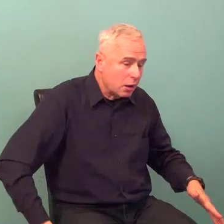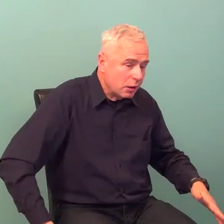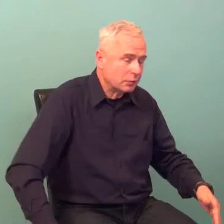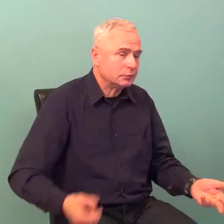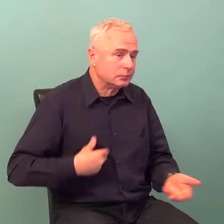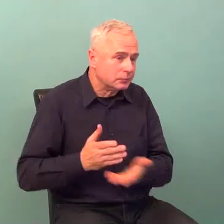Ja mu pomagam.